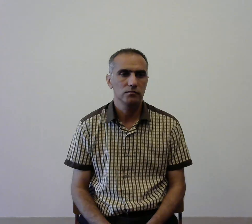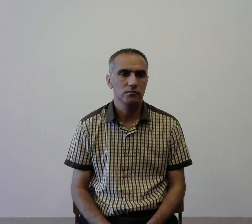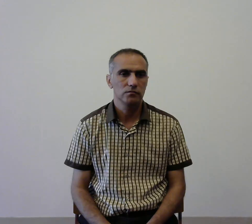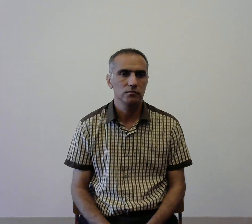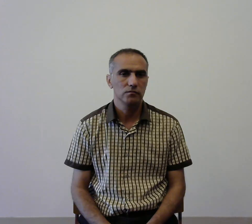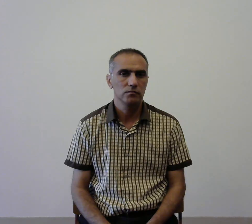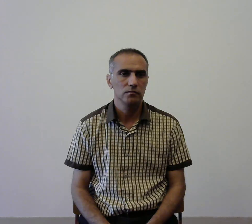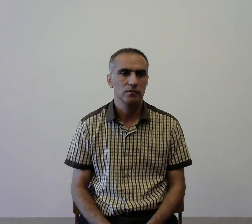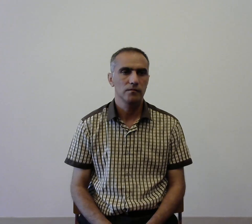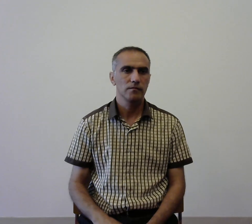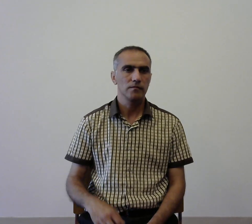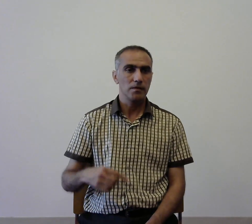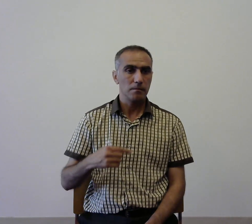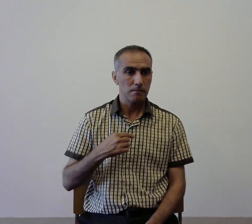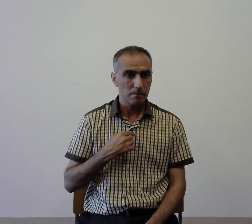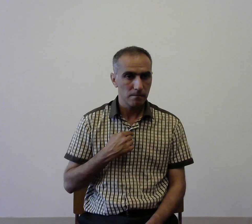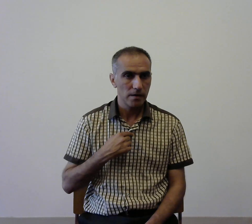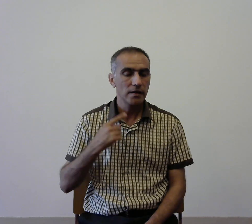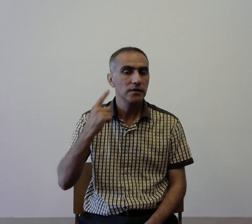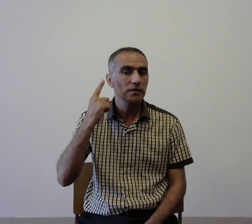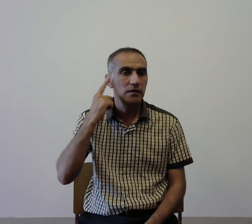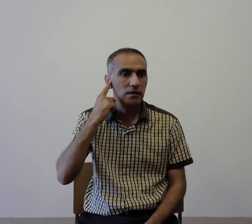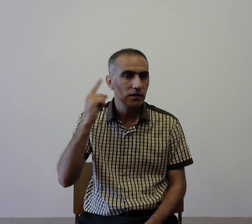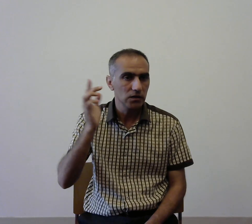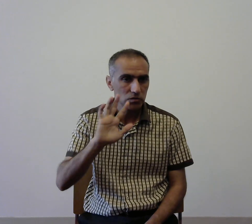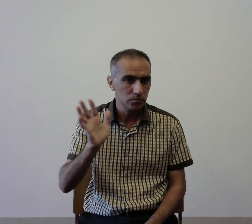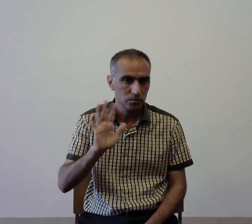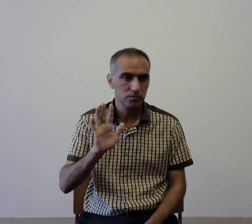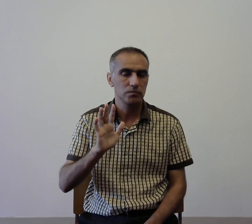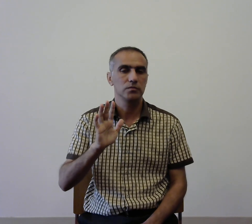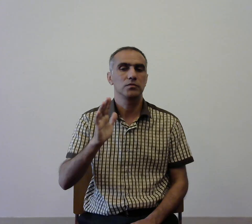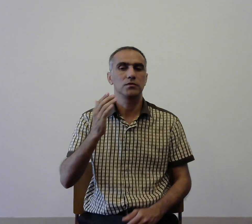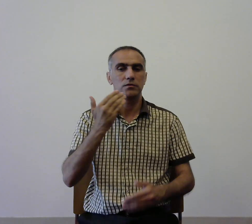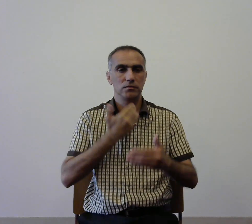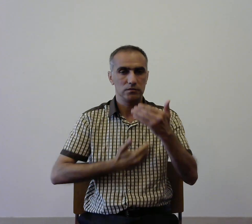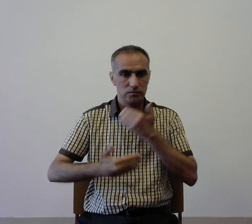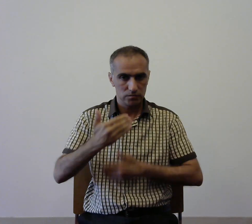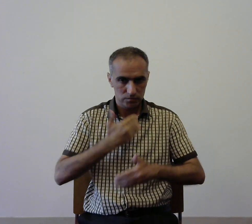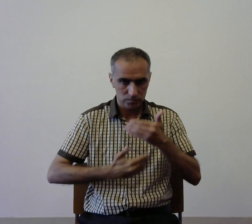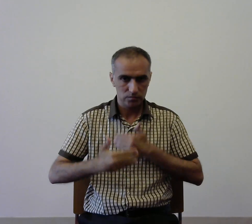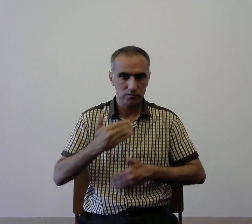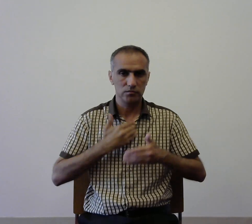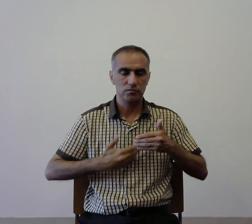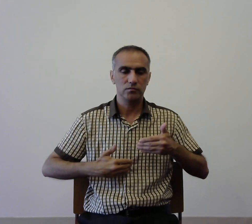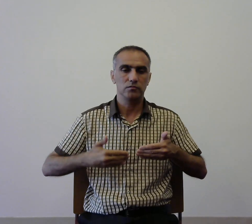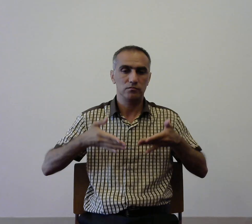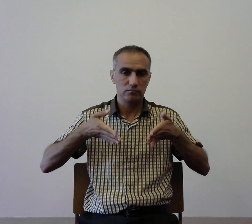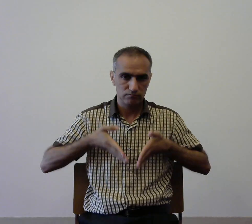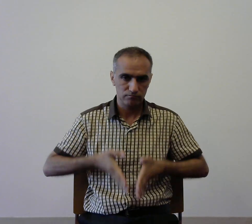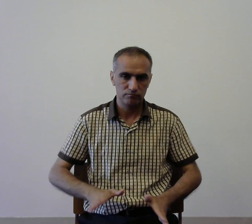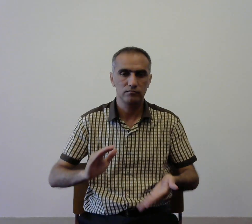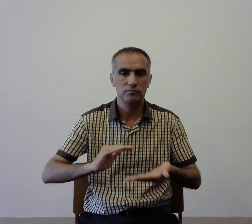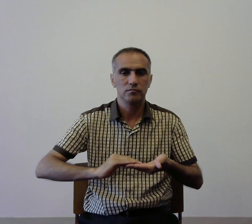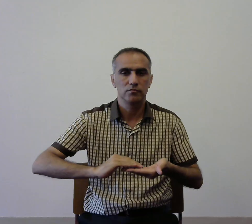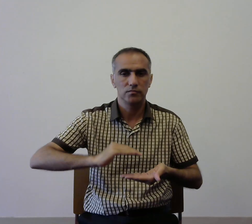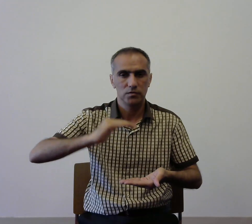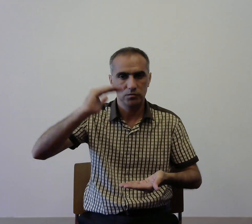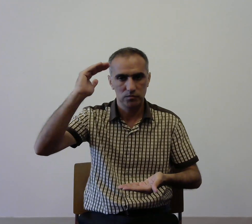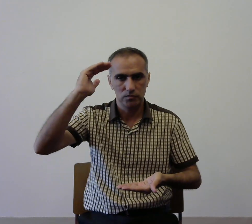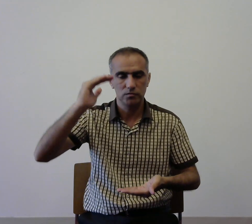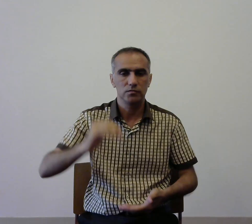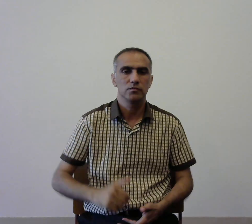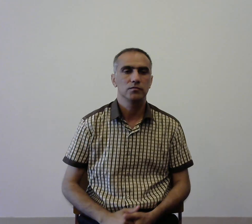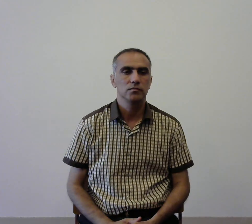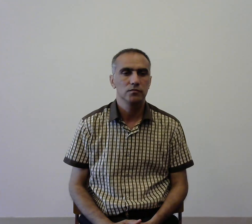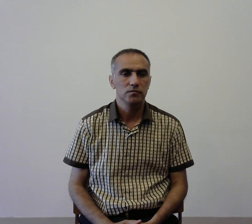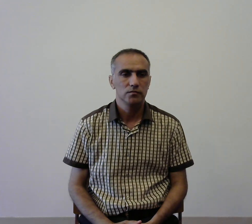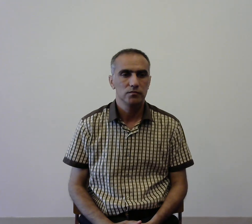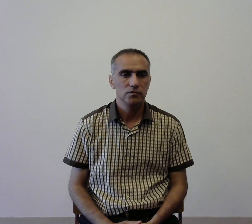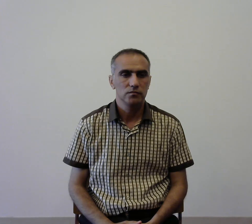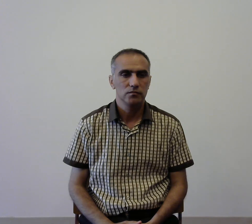Mənim eşitmə məhdudiyyətim anadangəlmədir